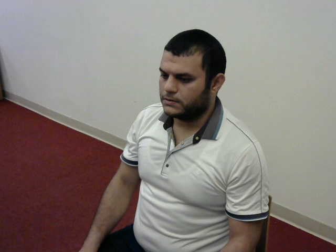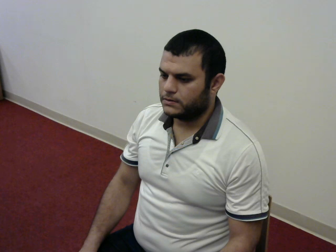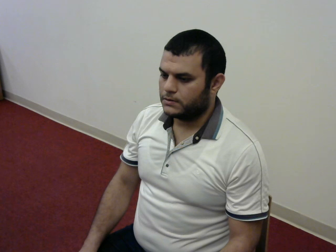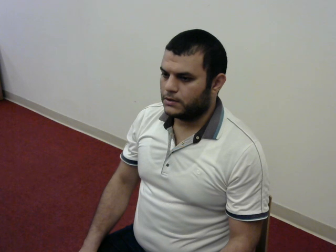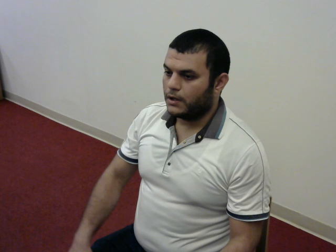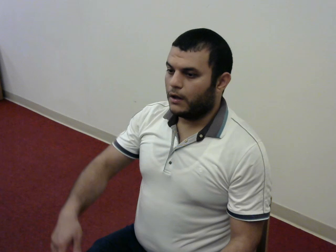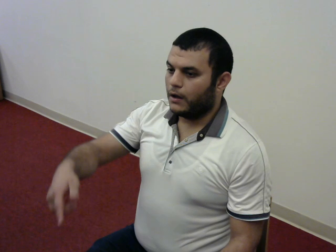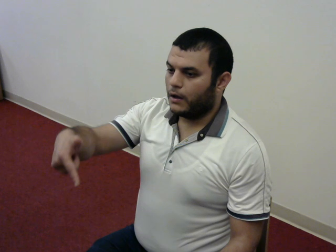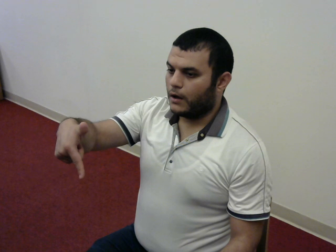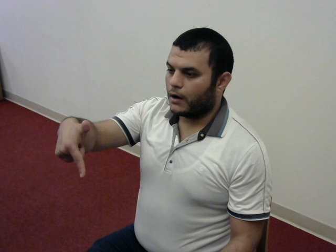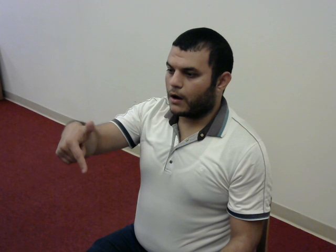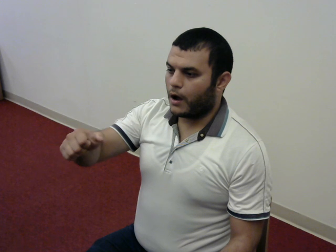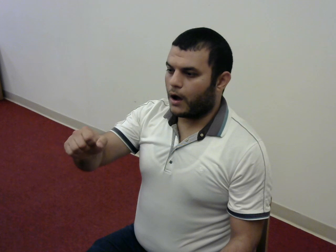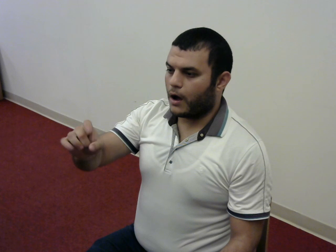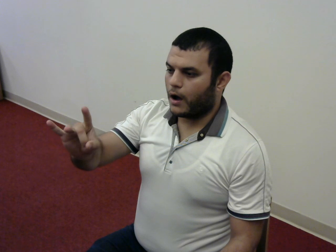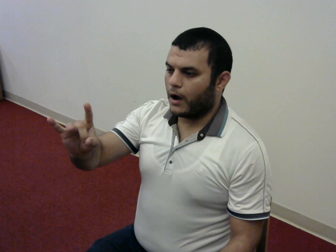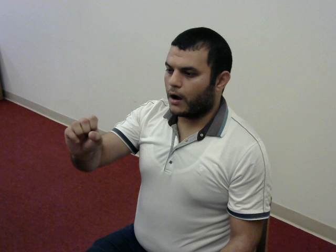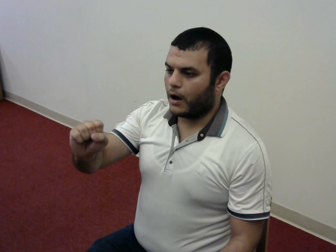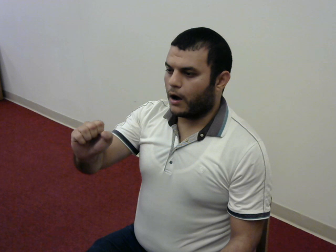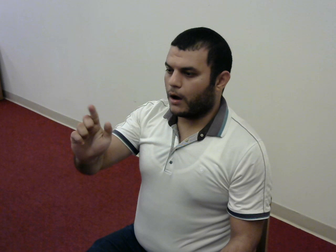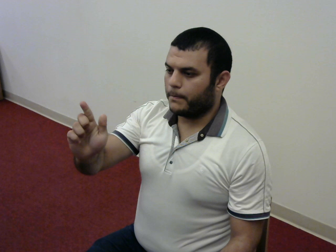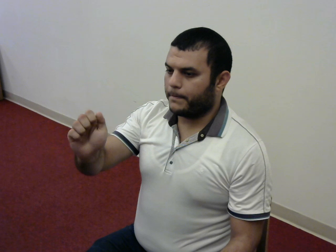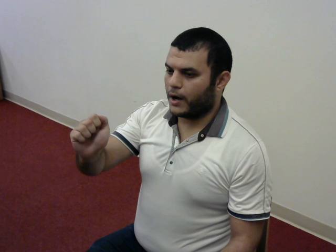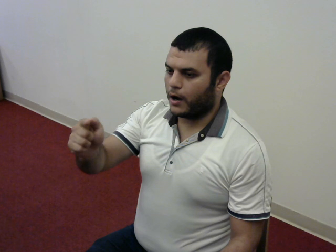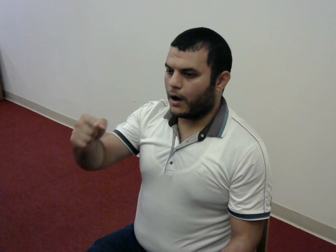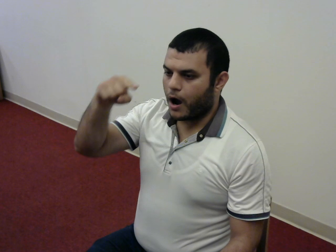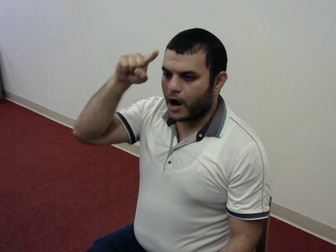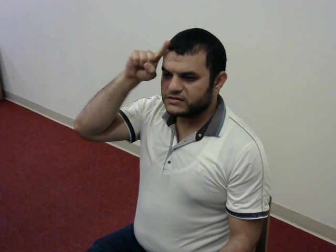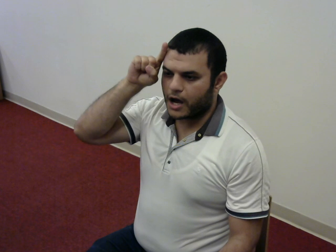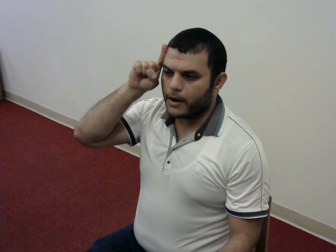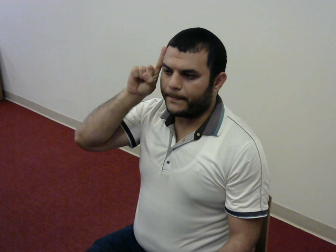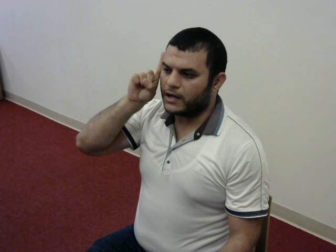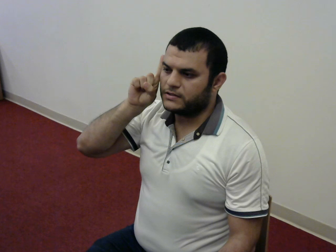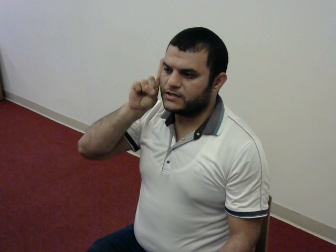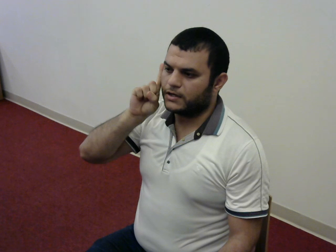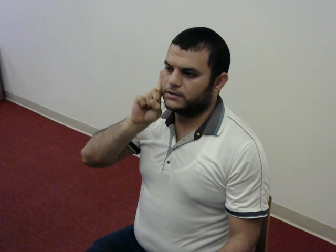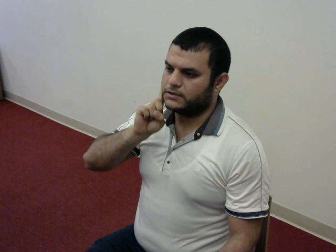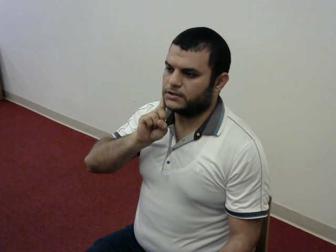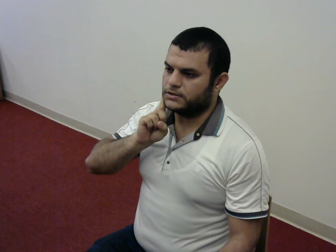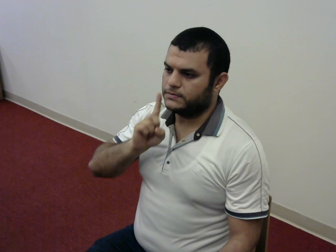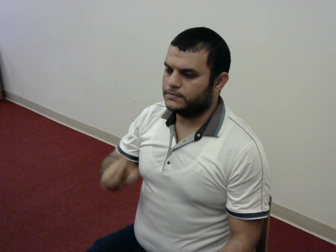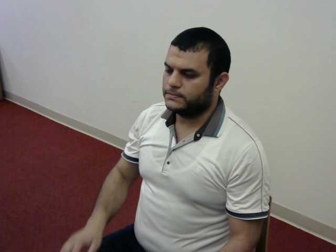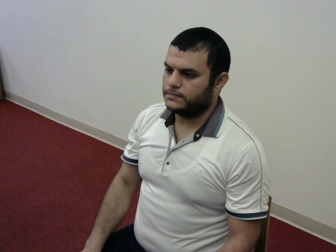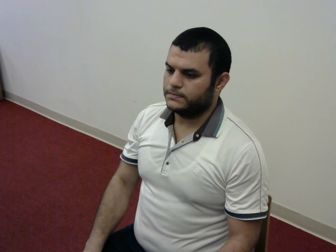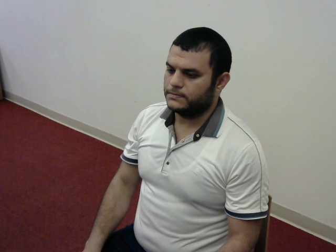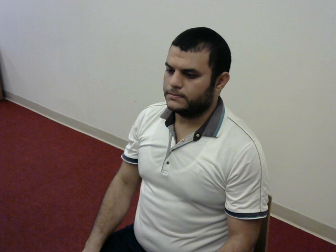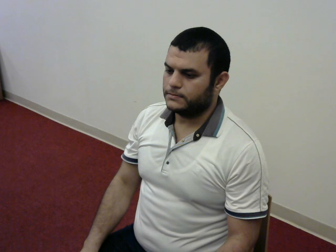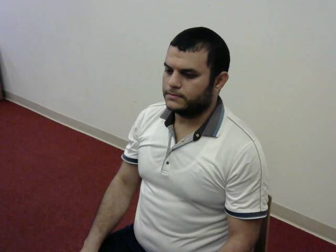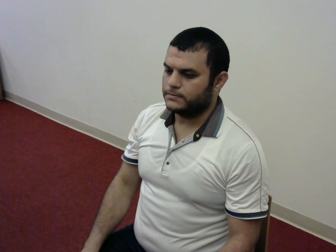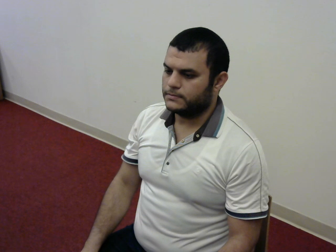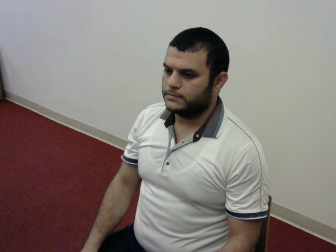Qarabağ Azərbaycandır!